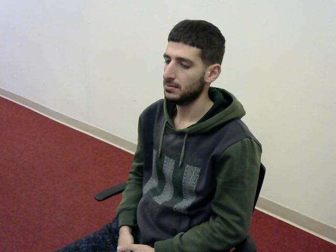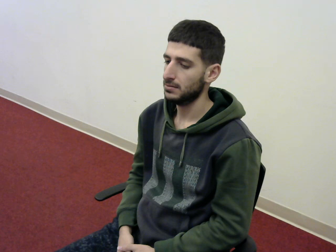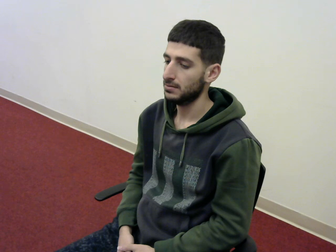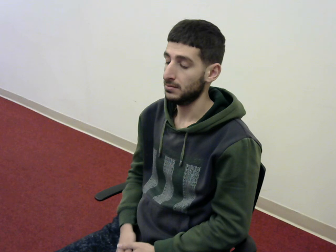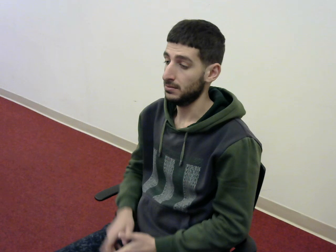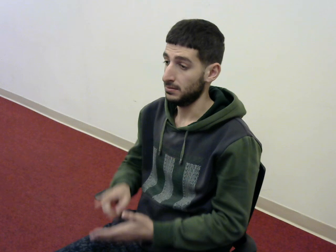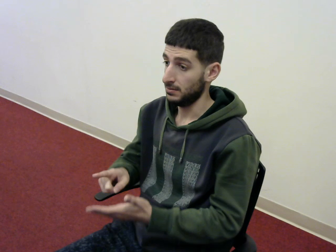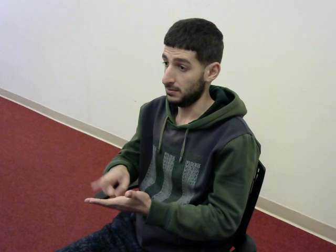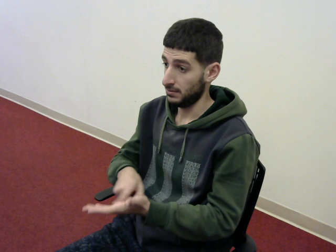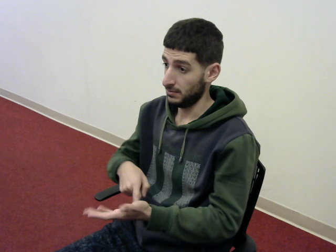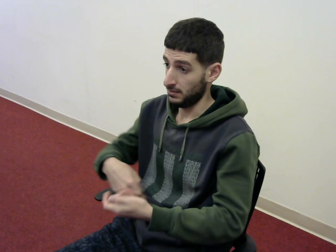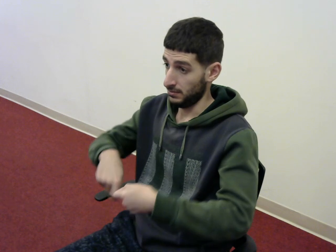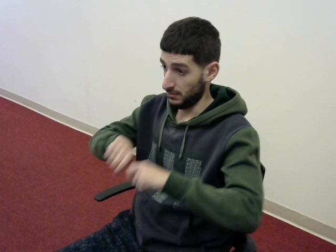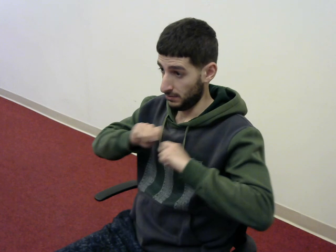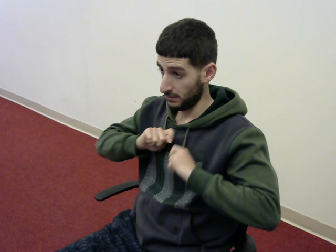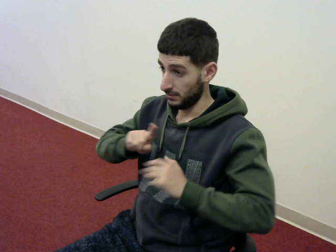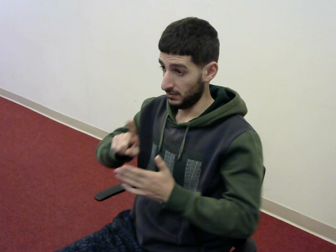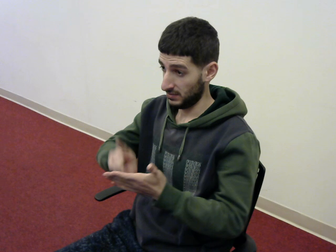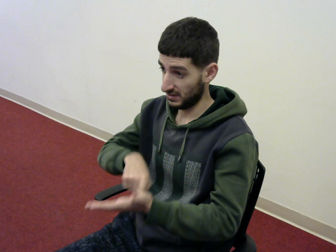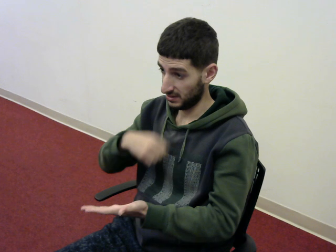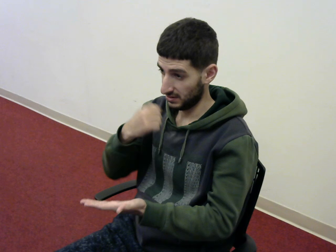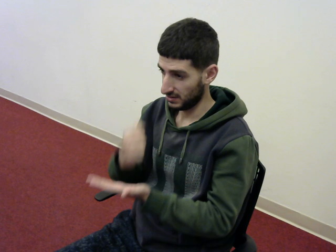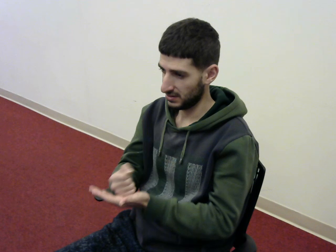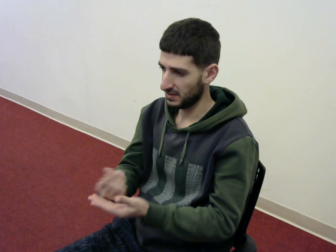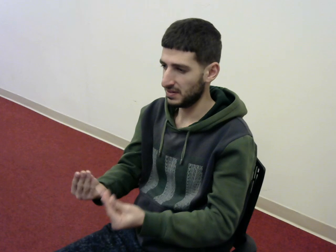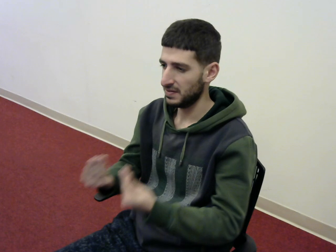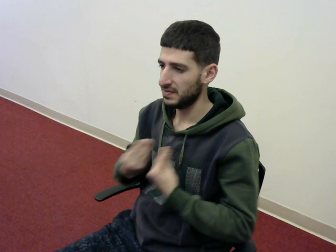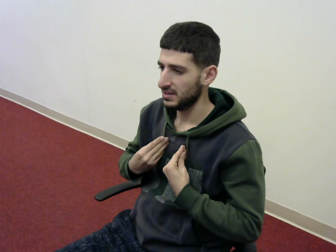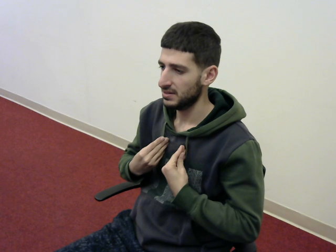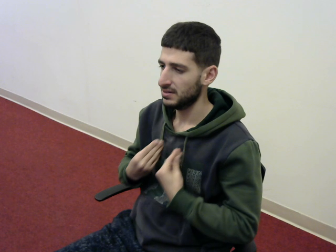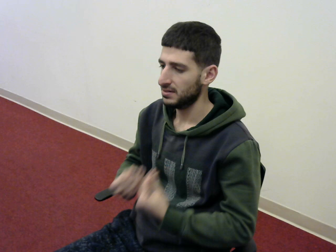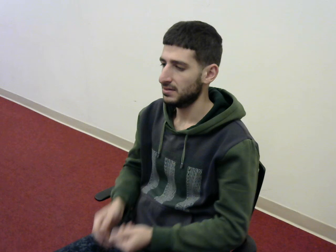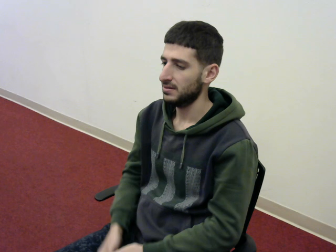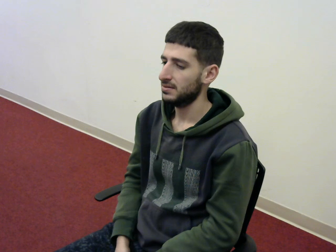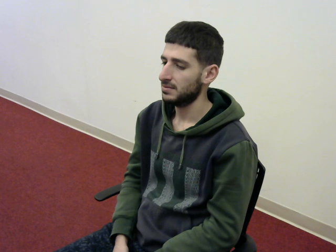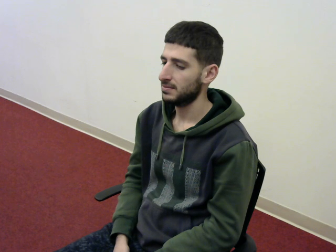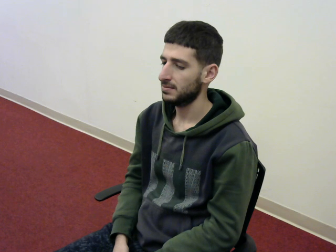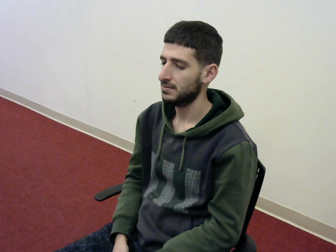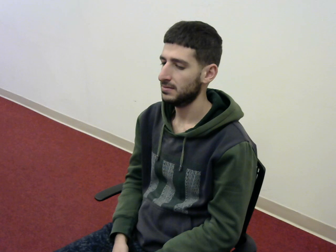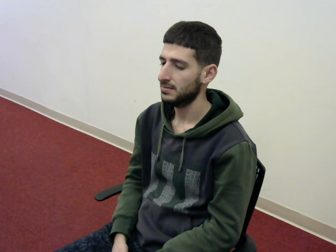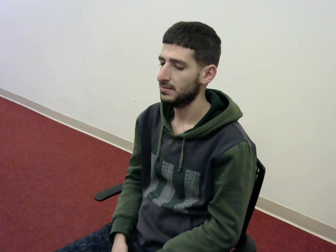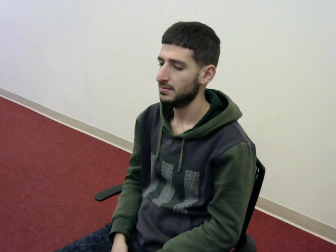Etibarnamə notariusda verilir